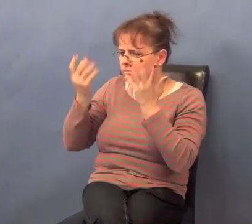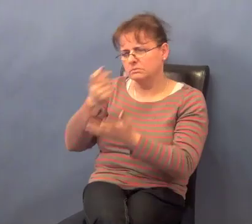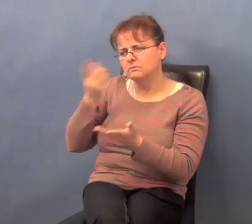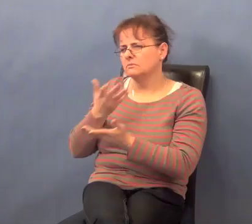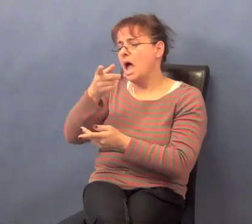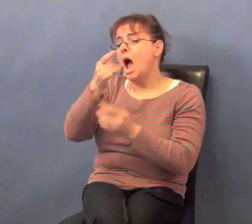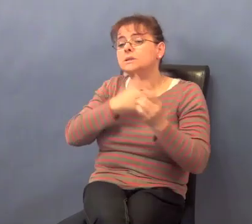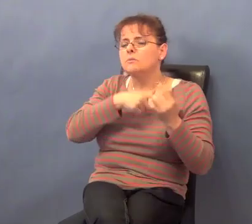Lekkie lekarstwo, lekkie.